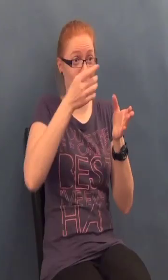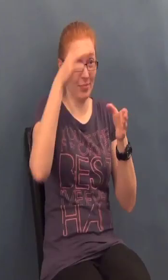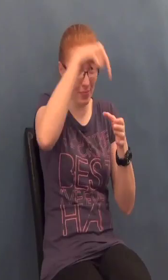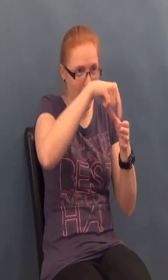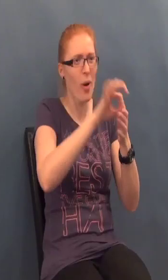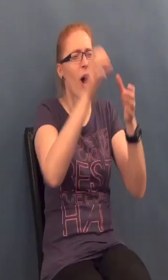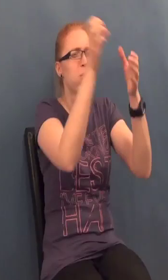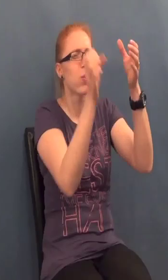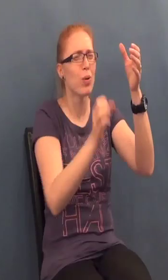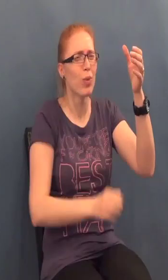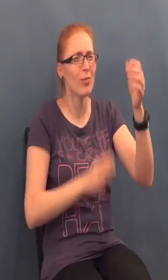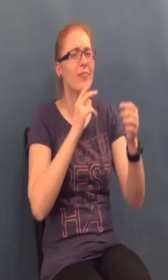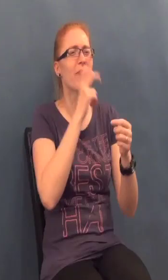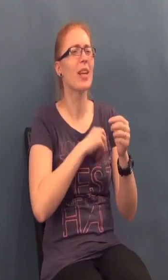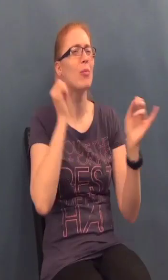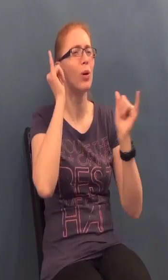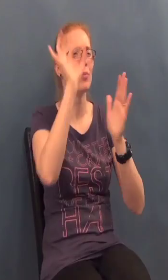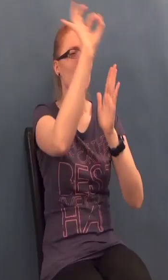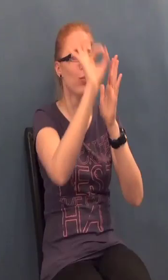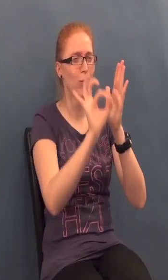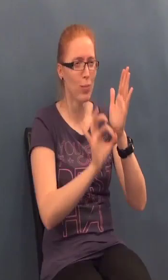Kula spada w dół, obijając się o rynnę.